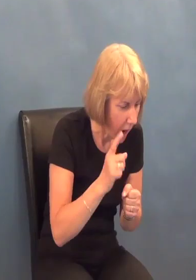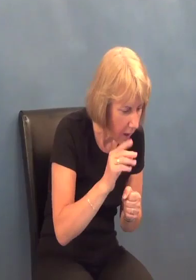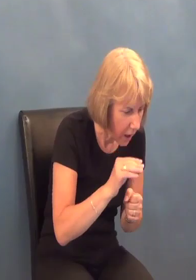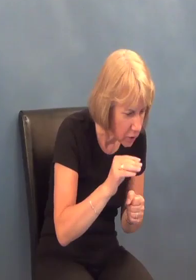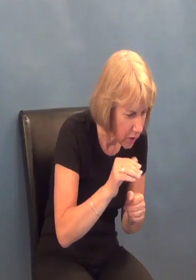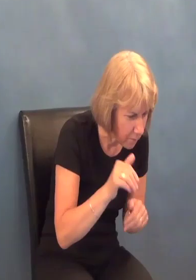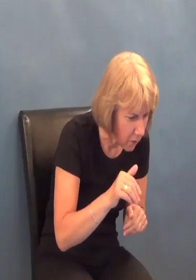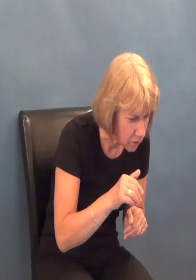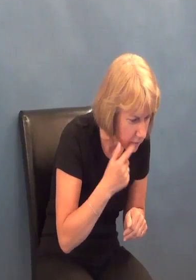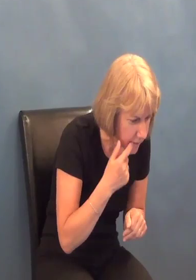Poczekaj, może jeszcze...